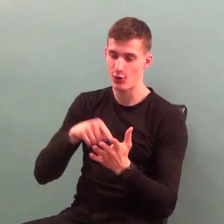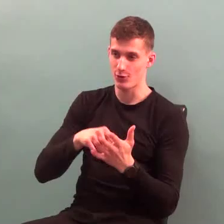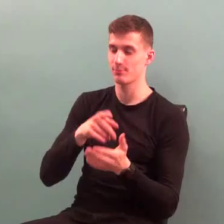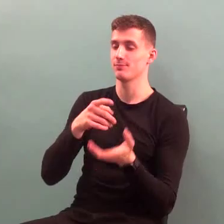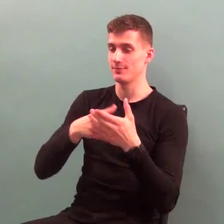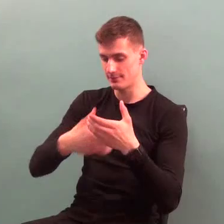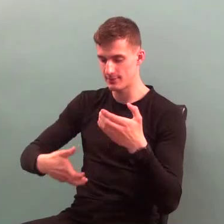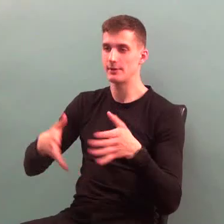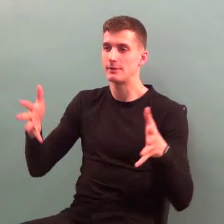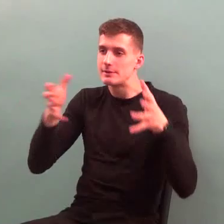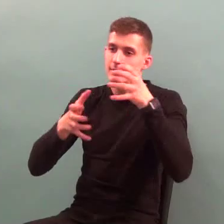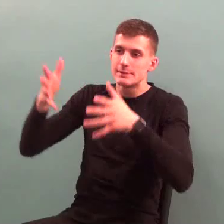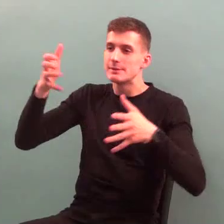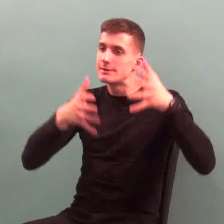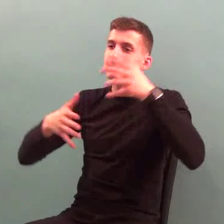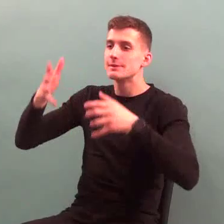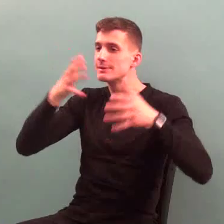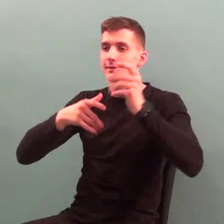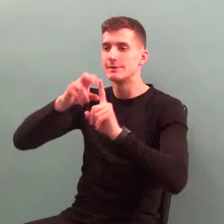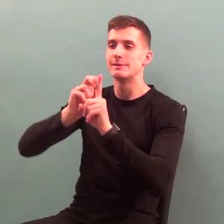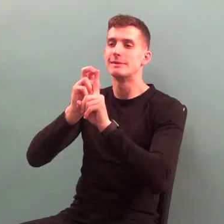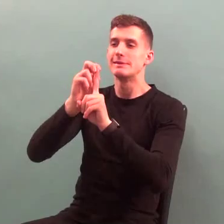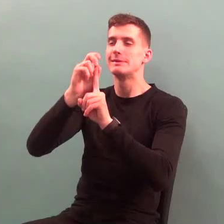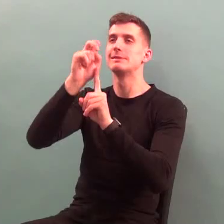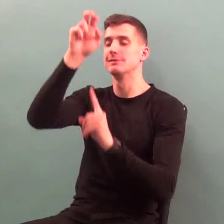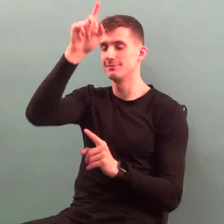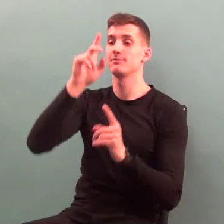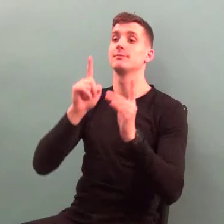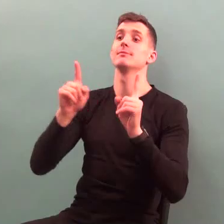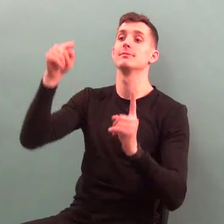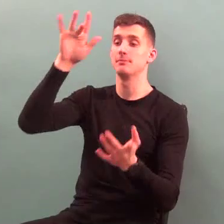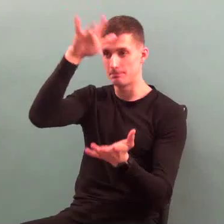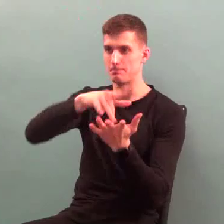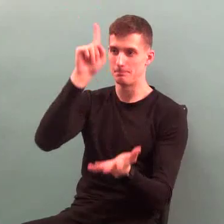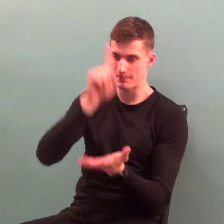Kot wspina się po rurze na górę i udaje mu się wejść.